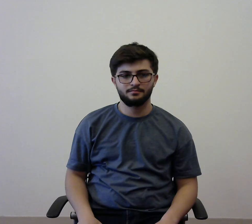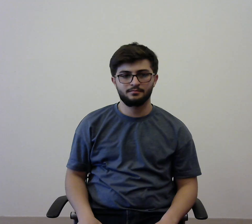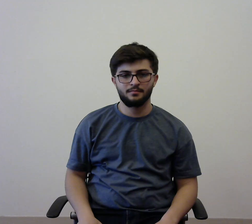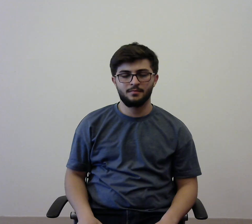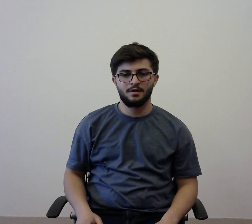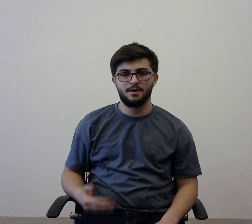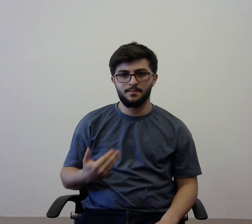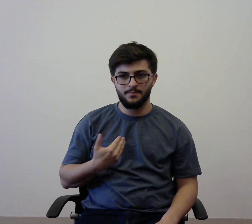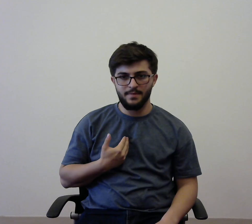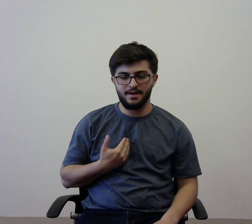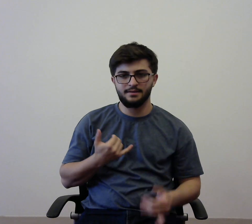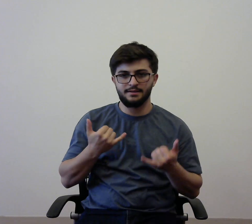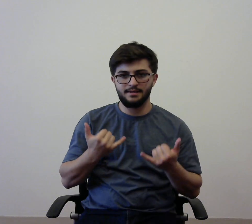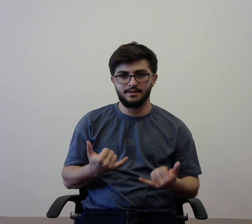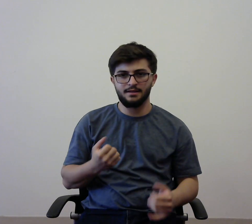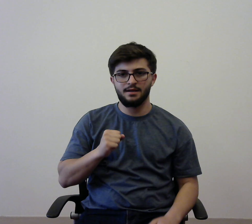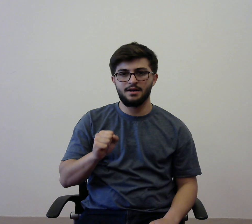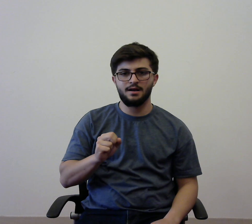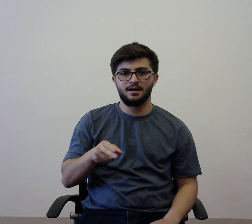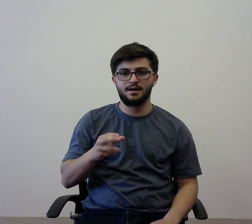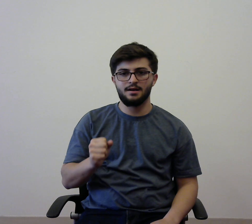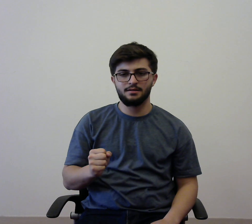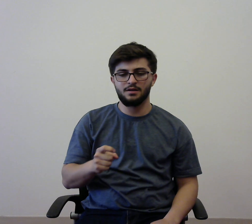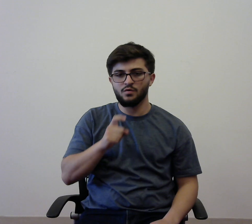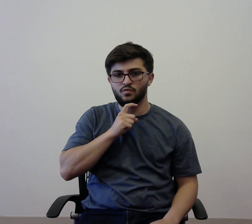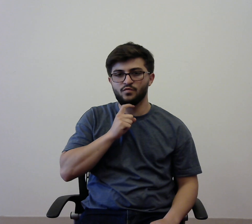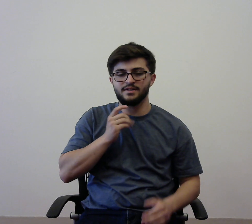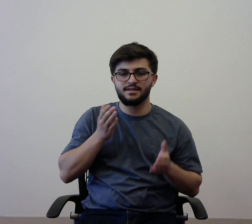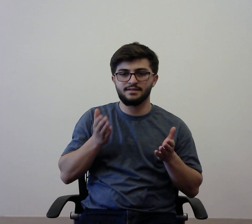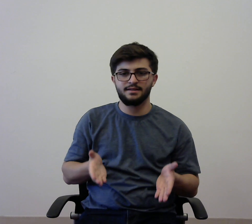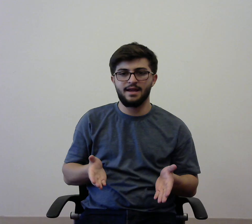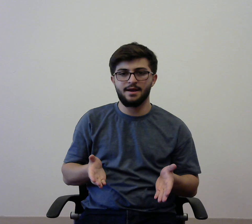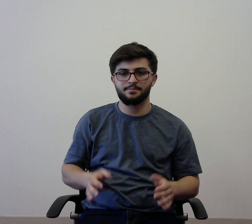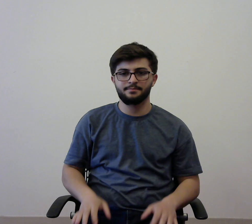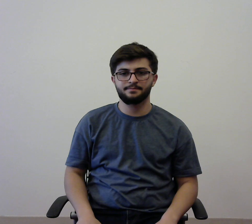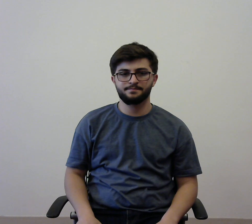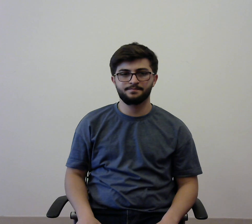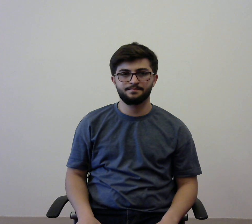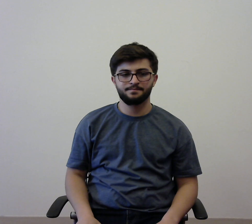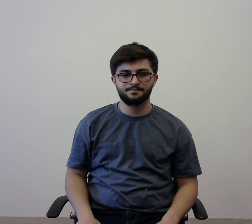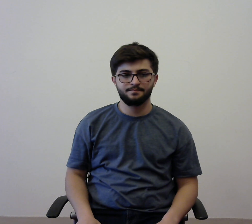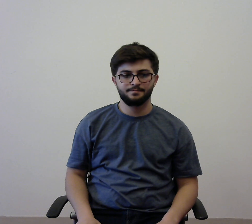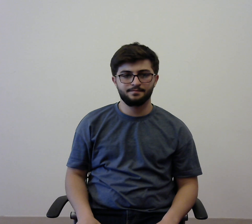Mən indi ADA universitetindəyəm